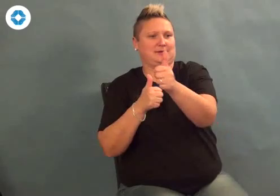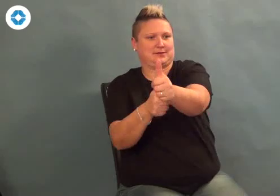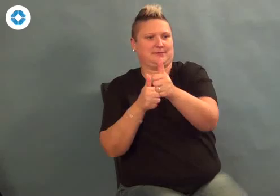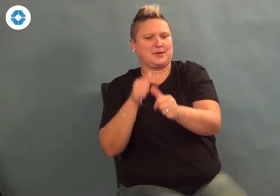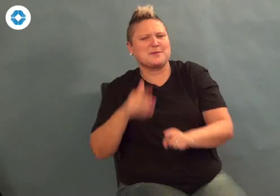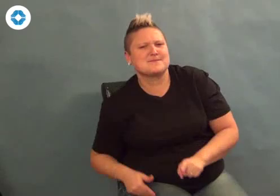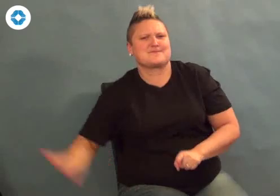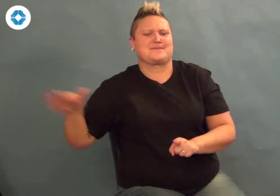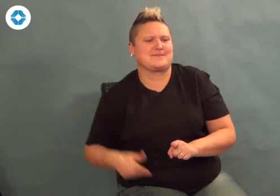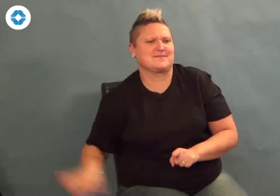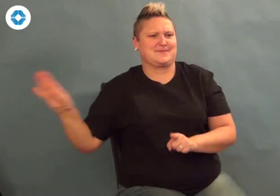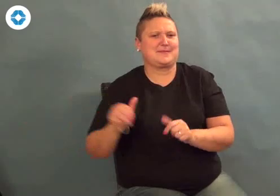Charlie cały czas odpycha chłopca i odpycha.